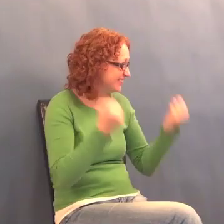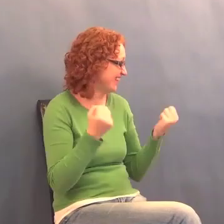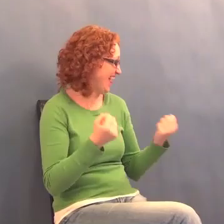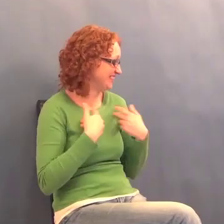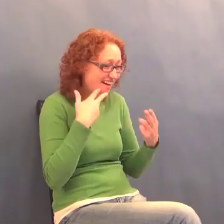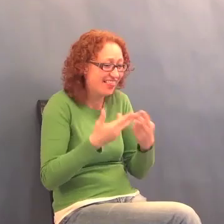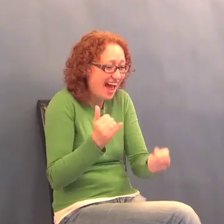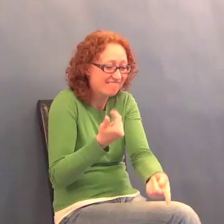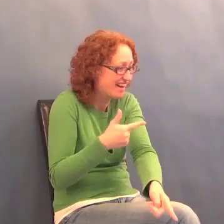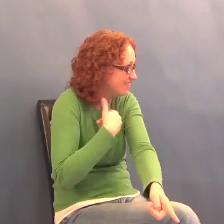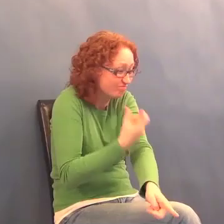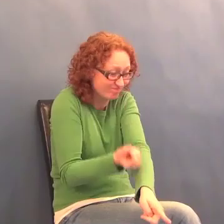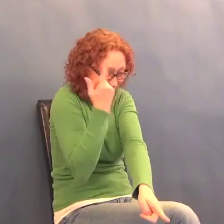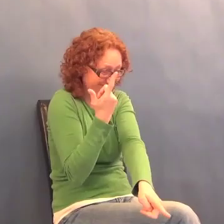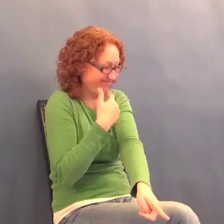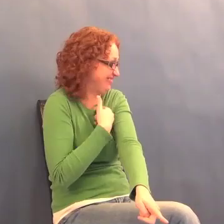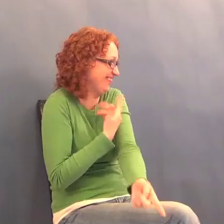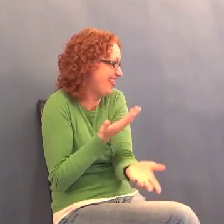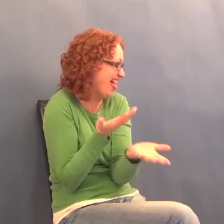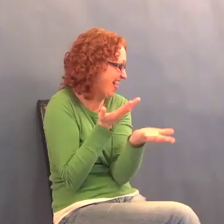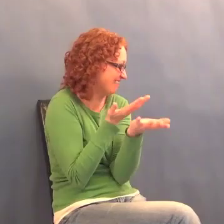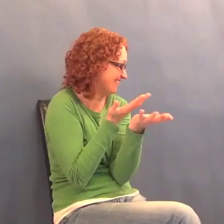Przyznaję się, że ciężko mi odpowiedzieć, to dla mnie nowego.